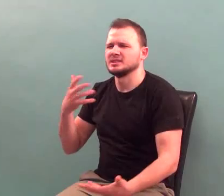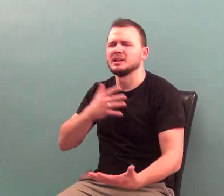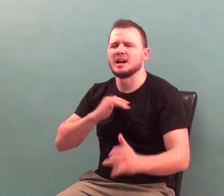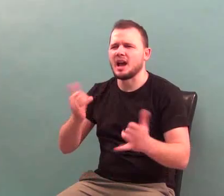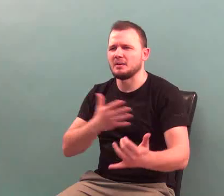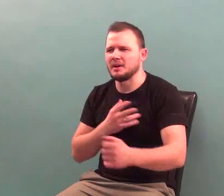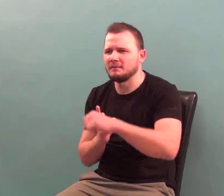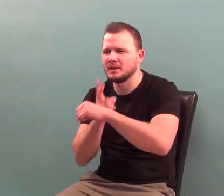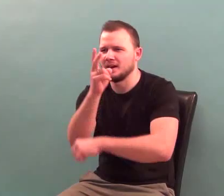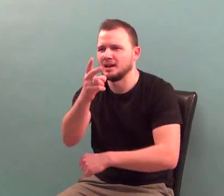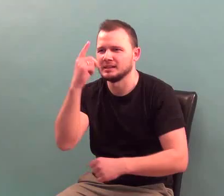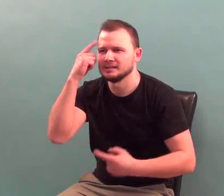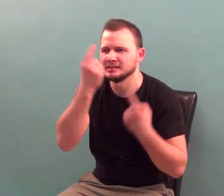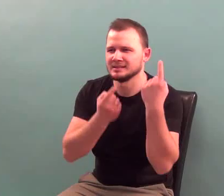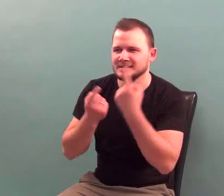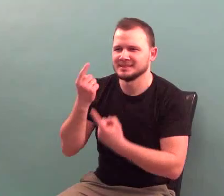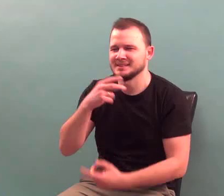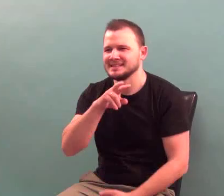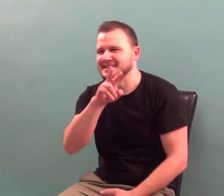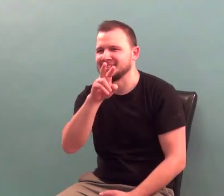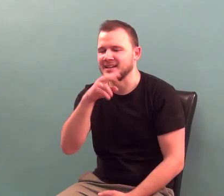Kot myśli jak ma wejść, przygląda się.